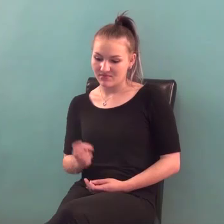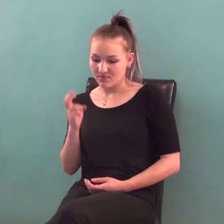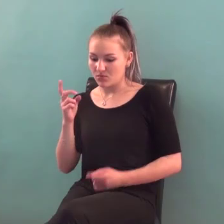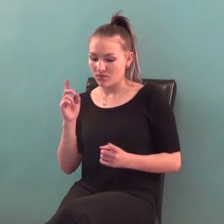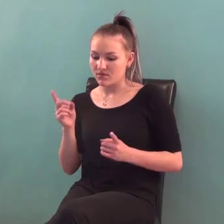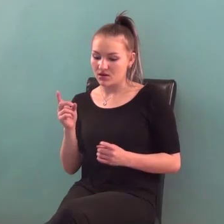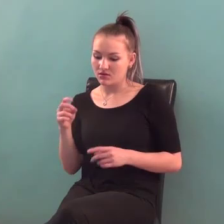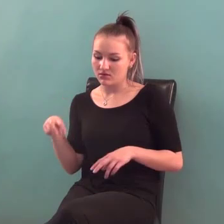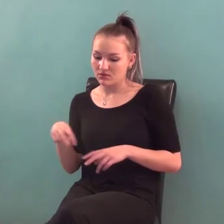Uważać na tramwaj.